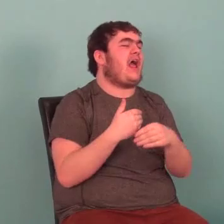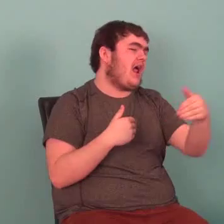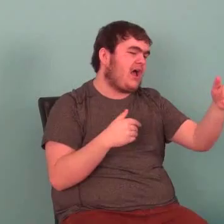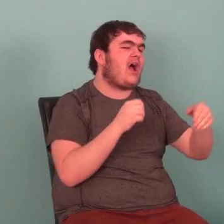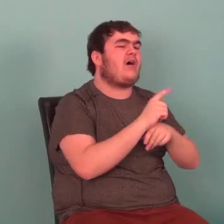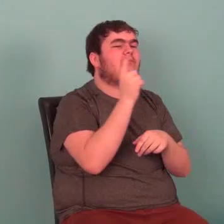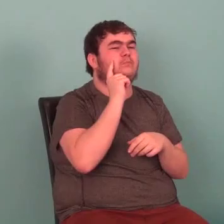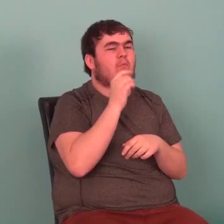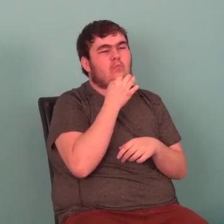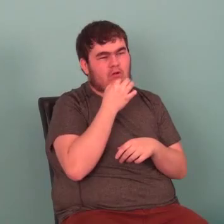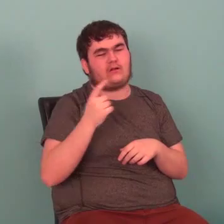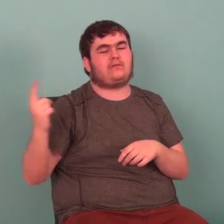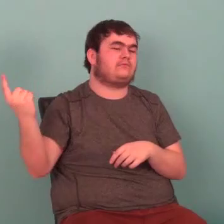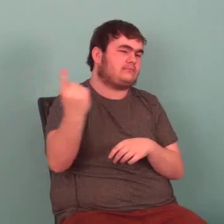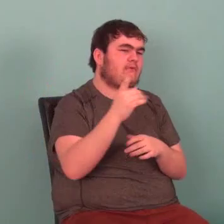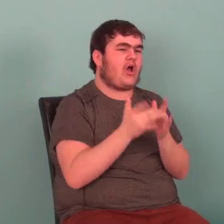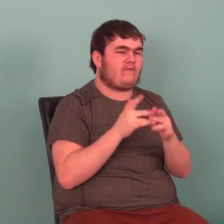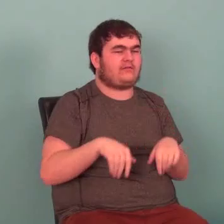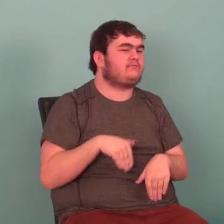Młody chłopak podjeżdża na rowerze.